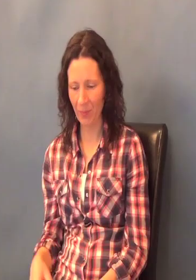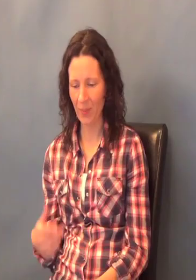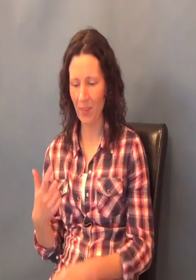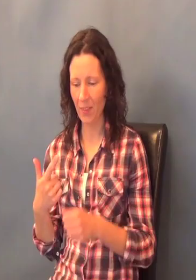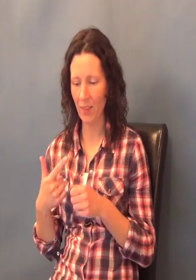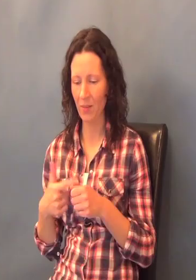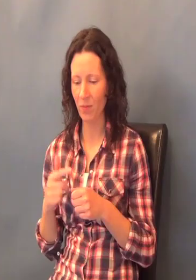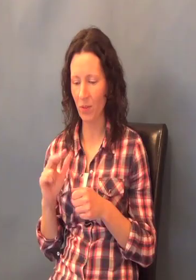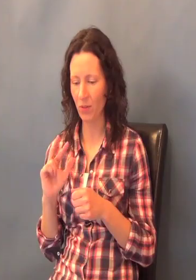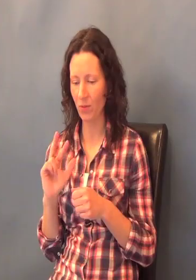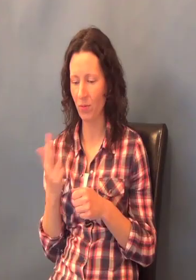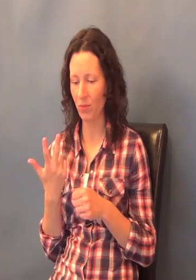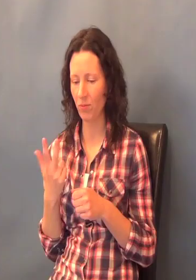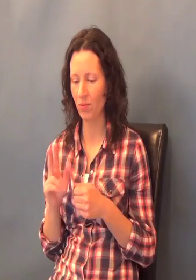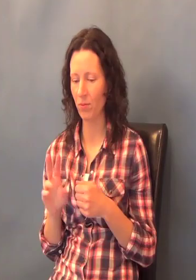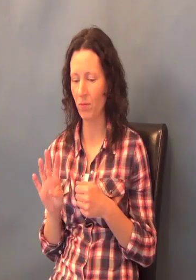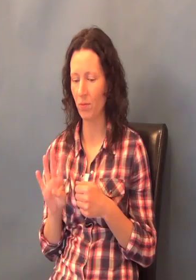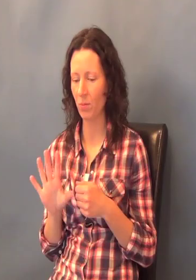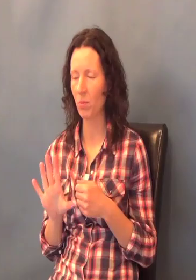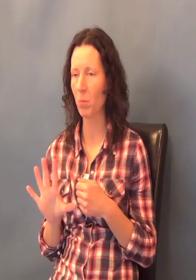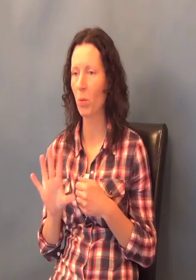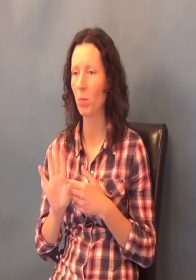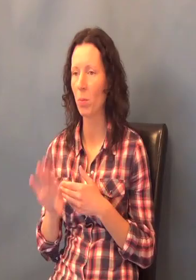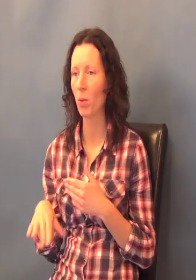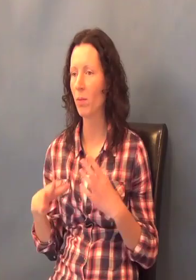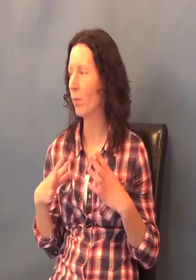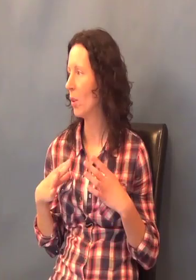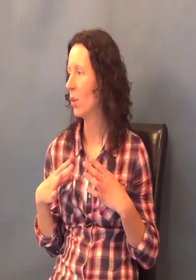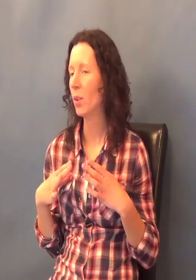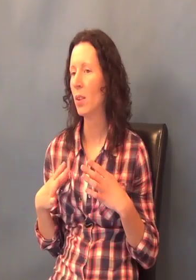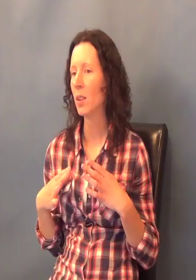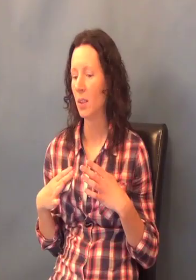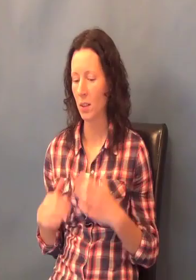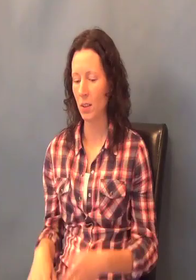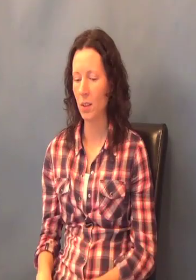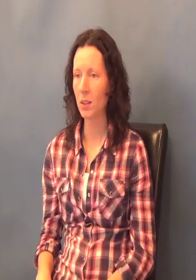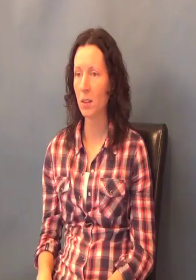Dwudziesty trzeci, po piątej, masz wolne?